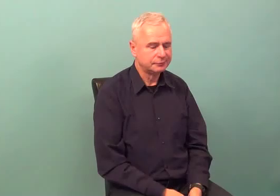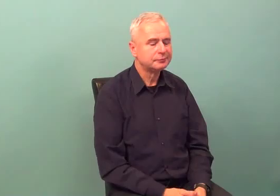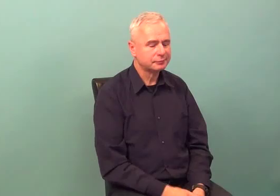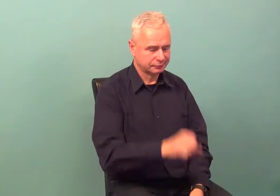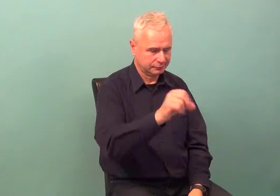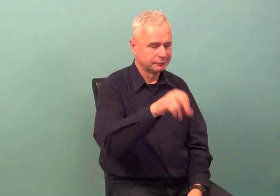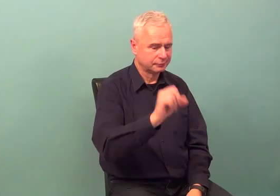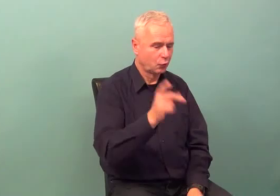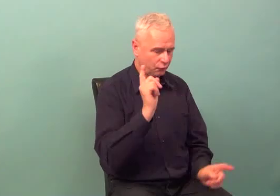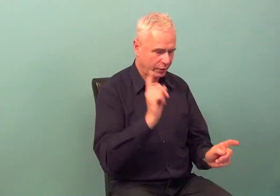Też tak uważam.